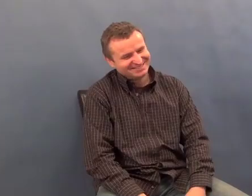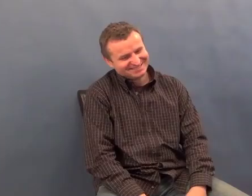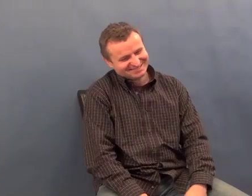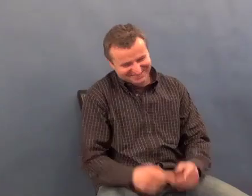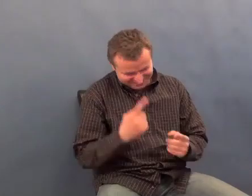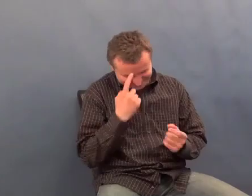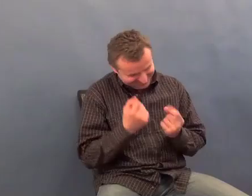Co za pomysły!